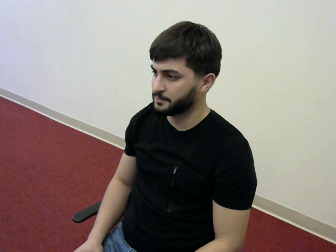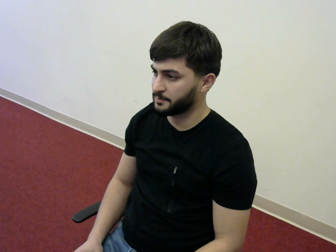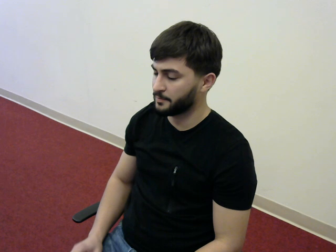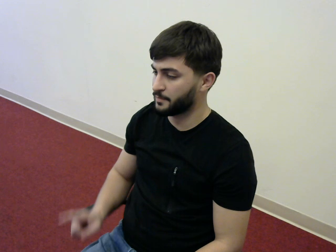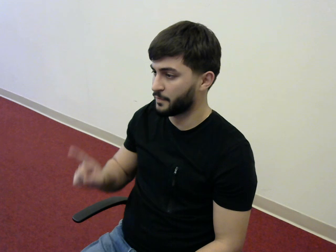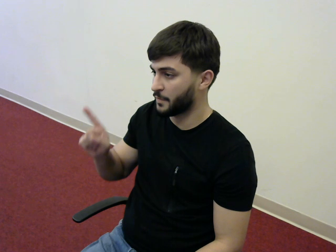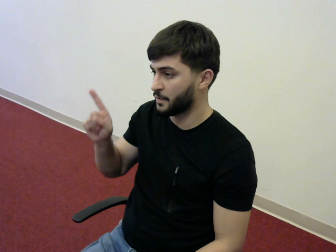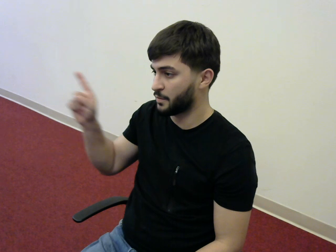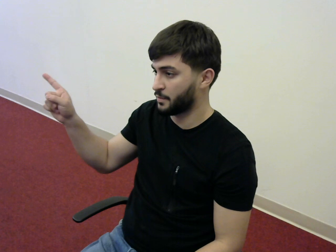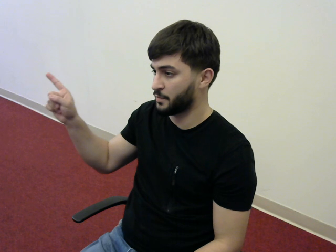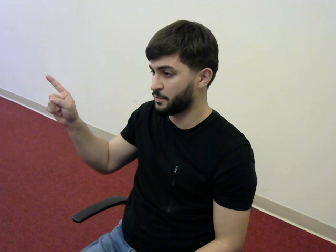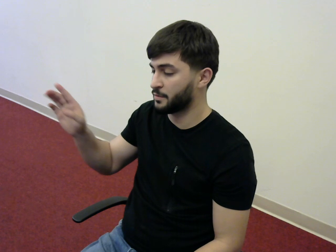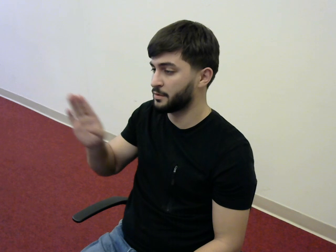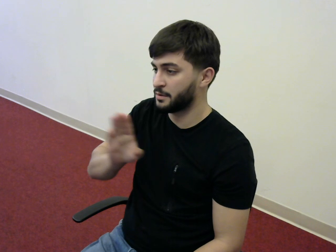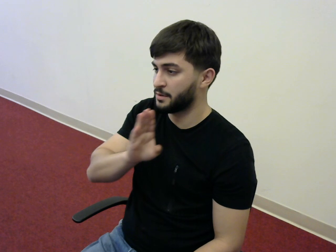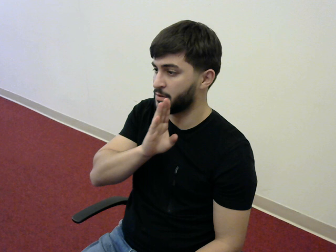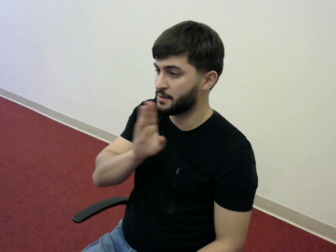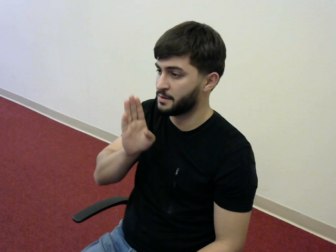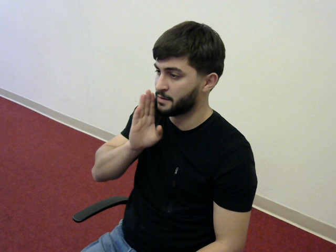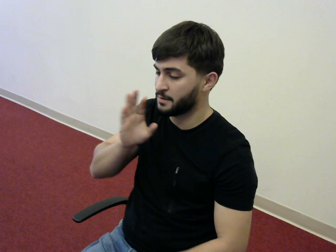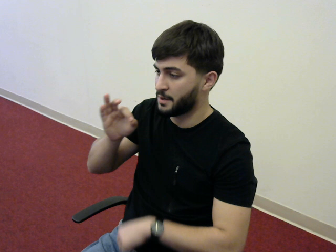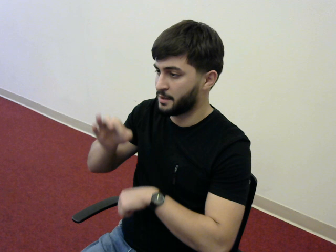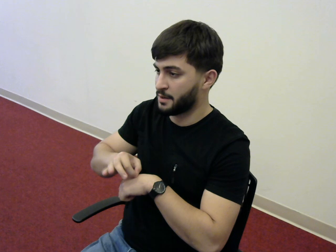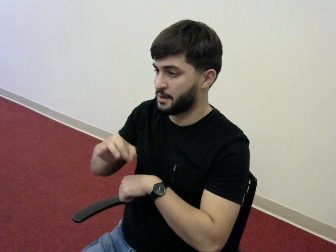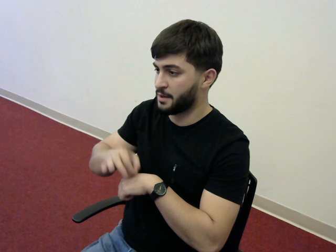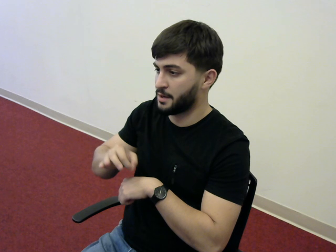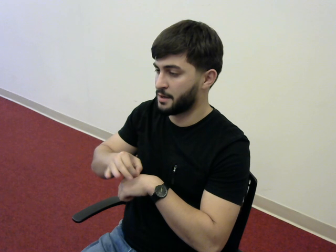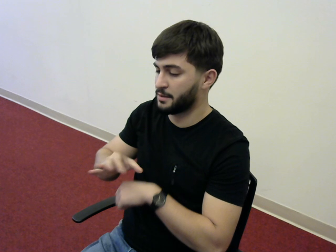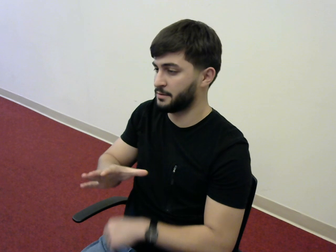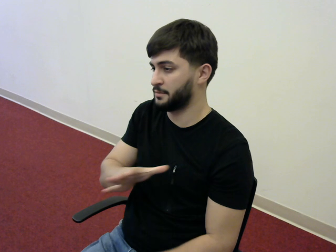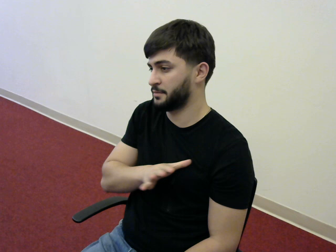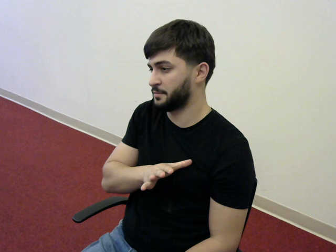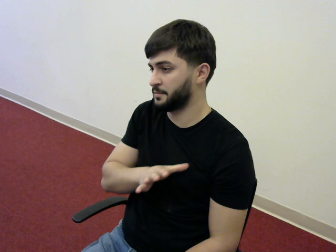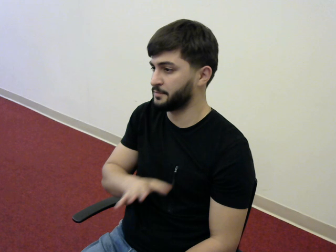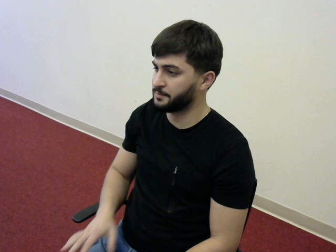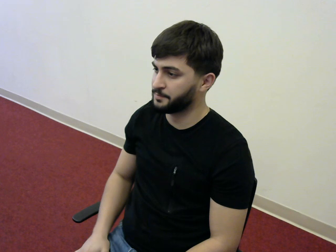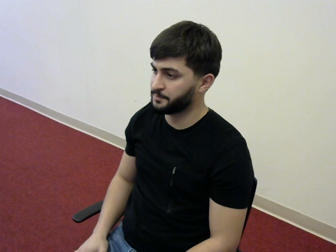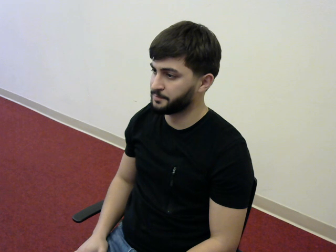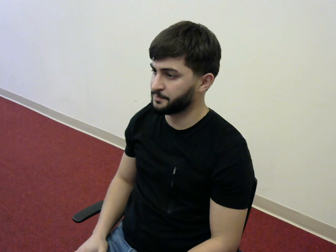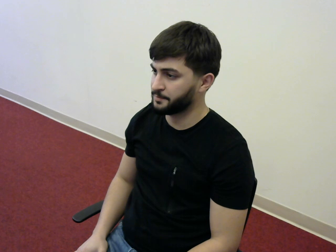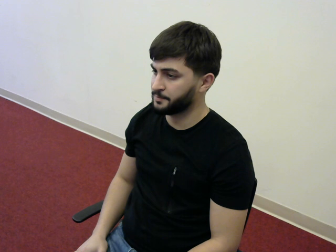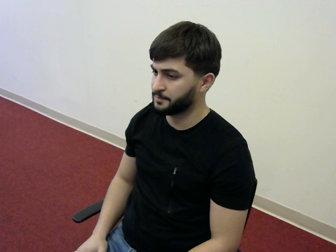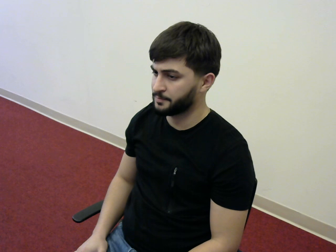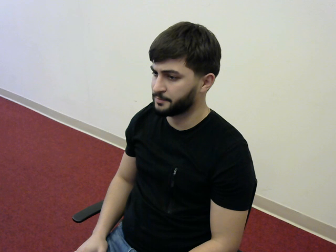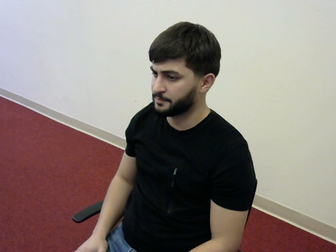Onun anası xəstələnmişdi